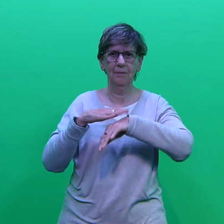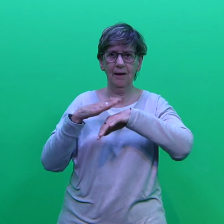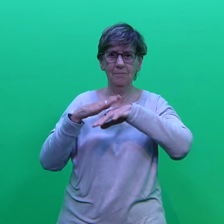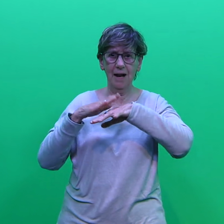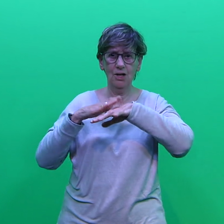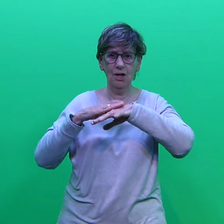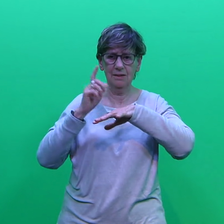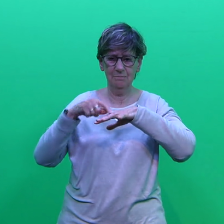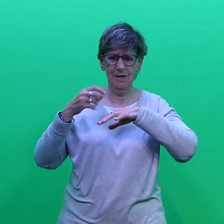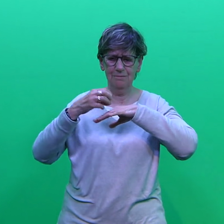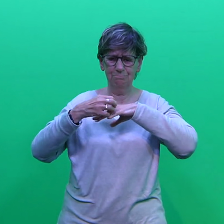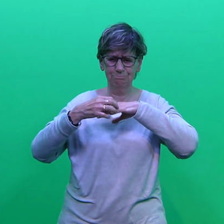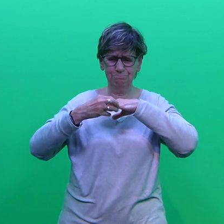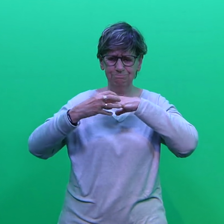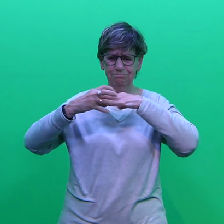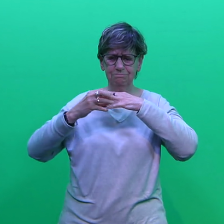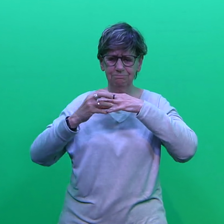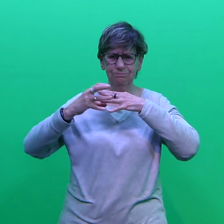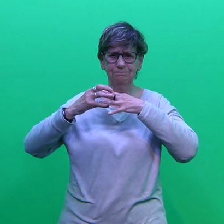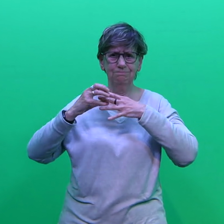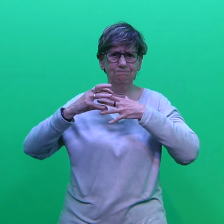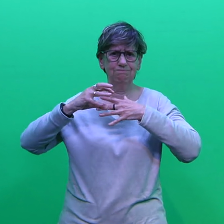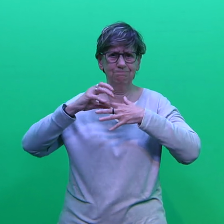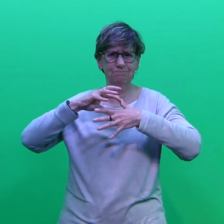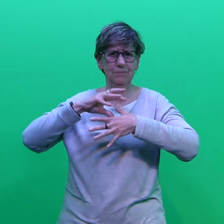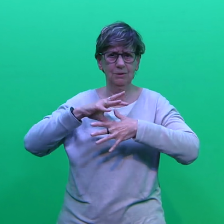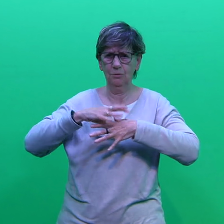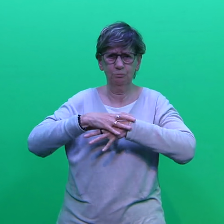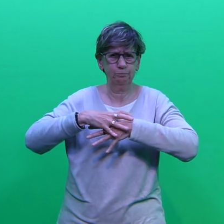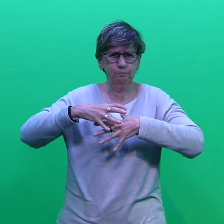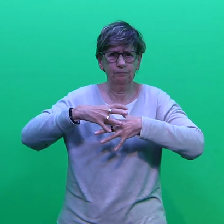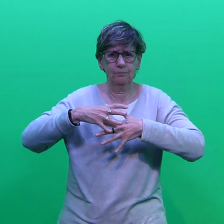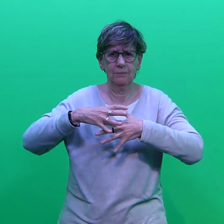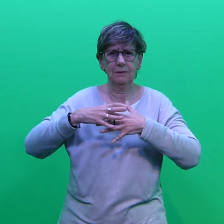La mà també s'ha inflat i tots els dits.